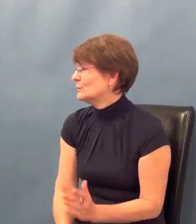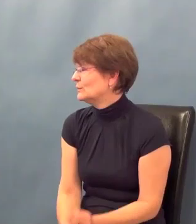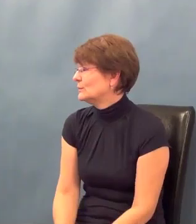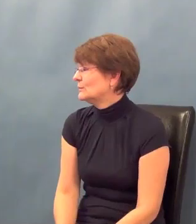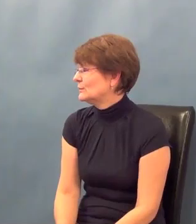Szkoda.